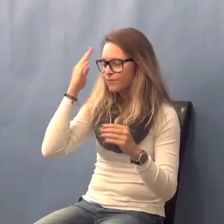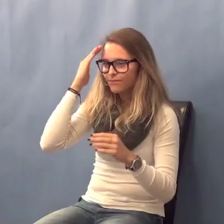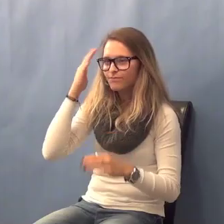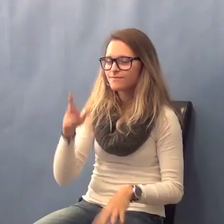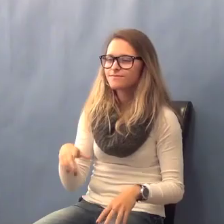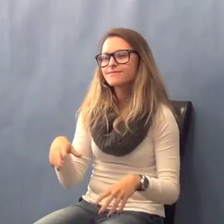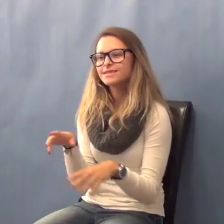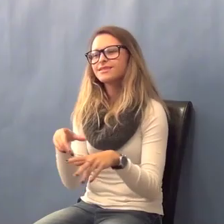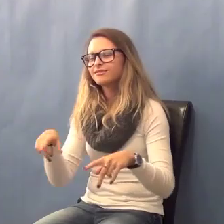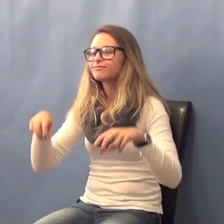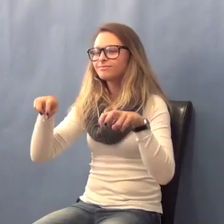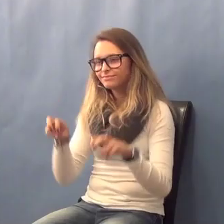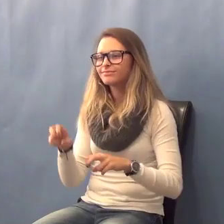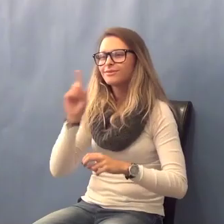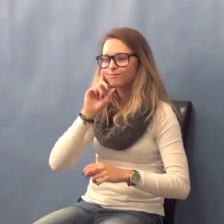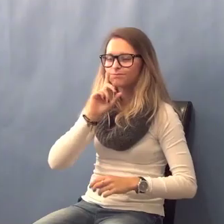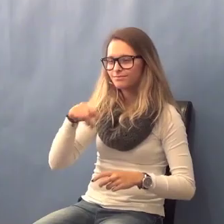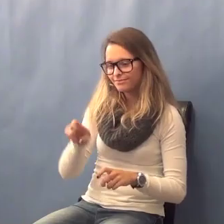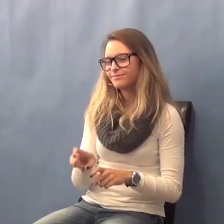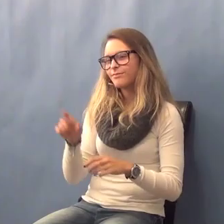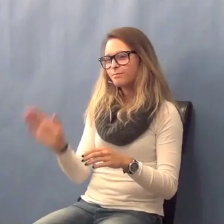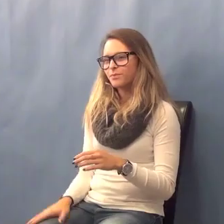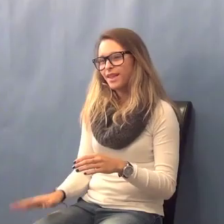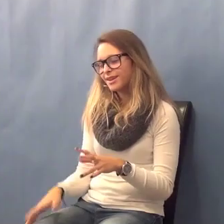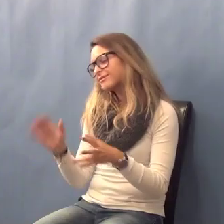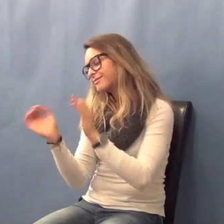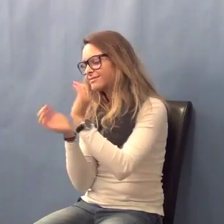Siedzi chłopiec i głaszcze psa.